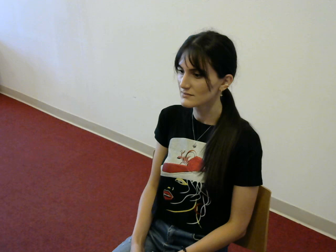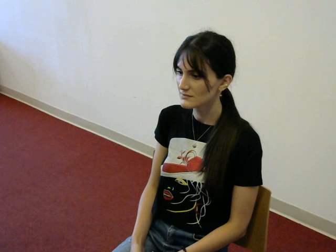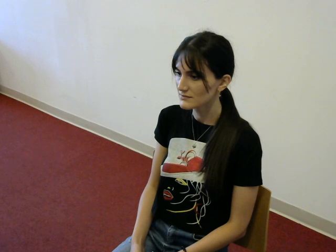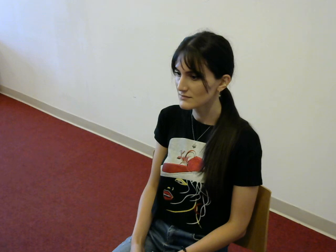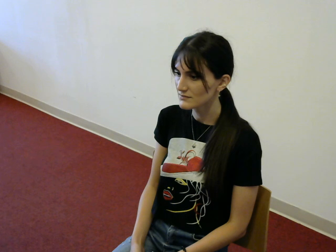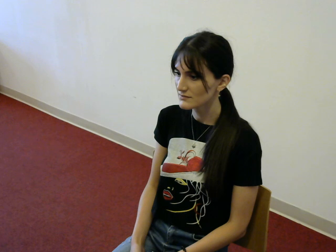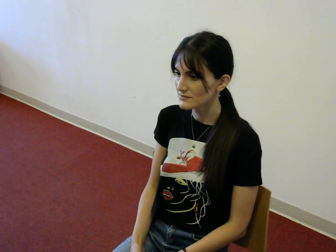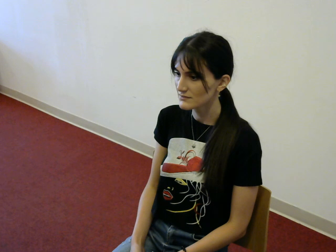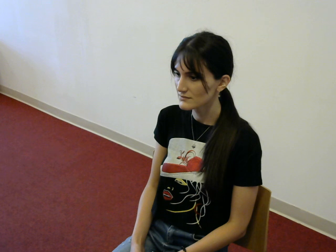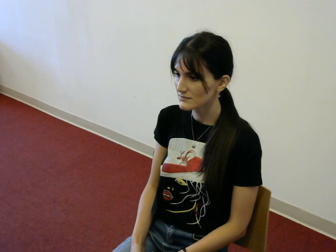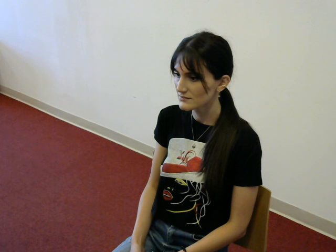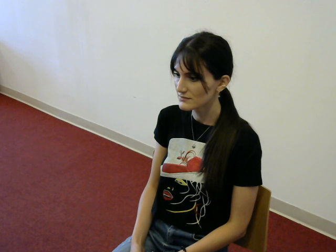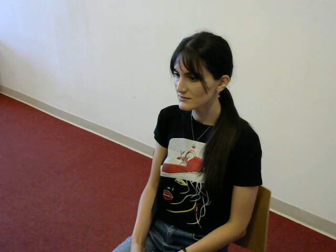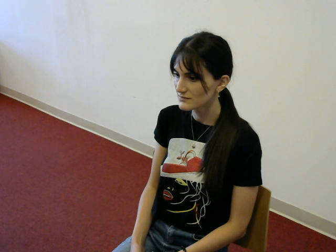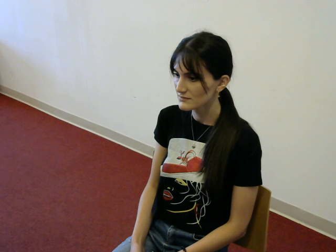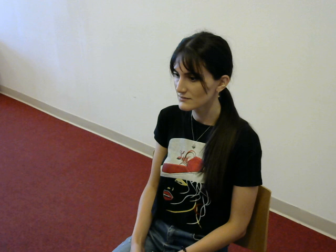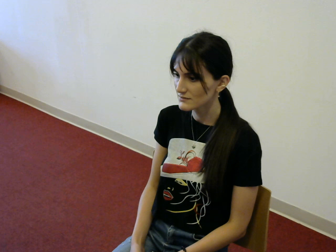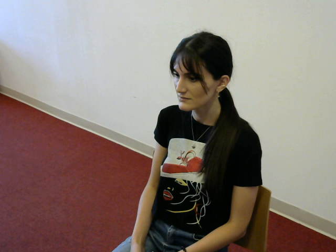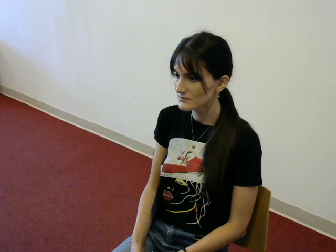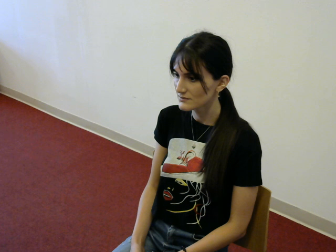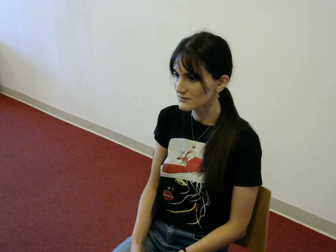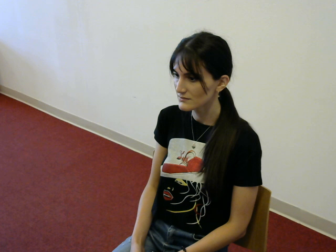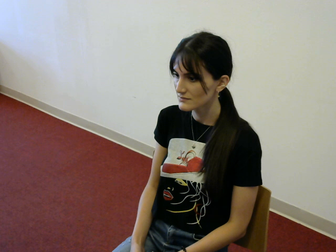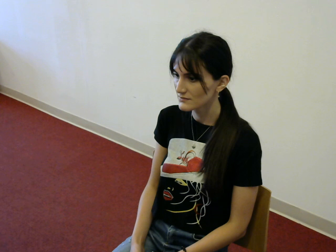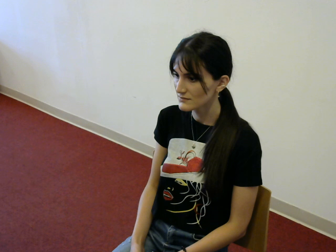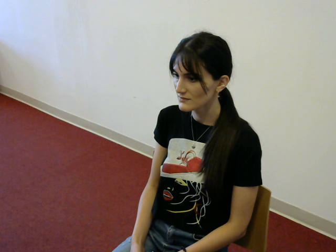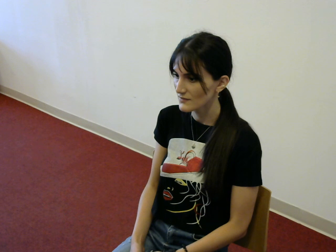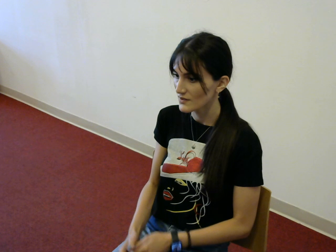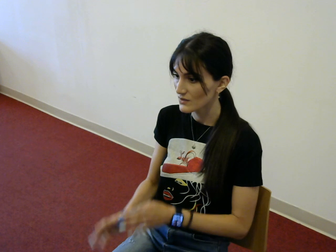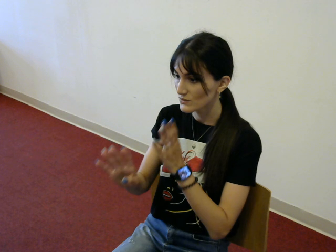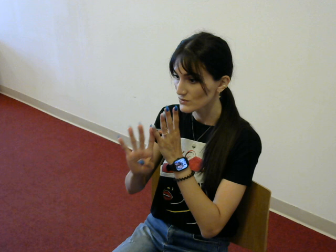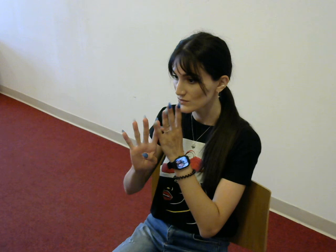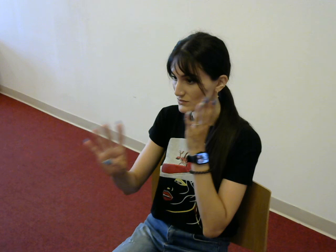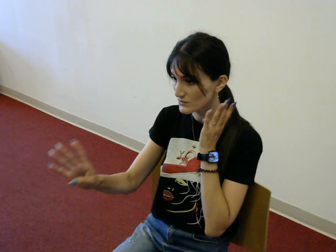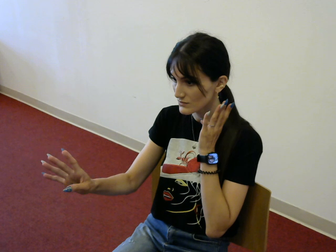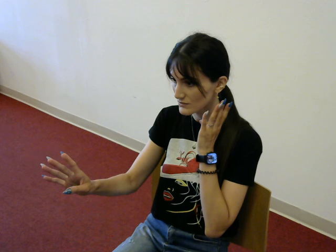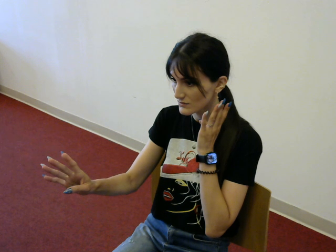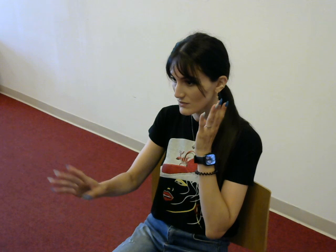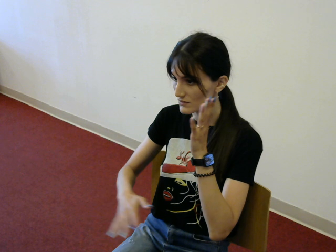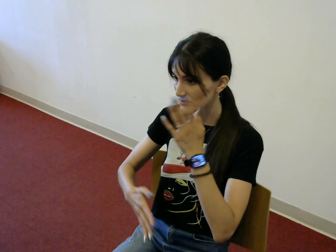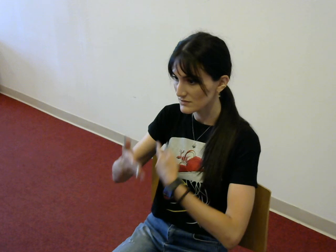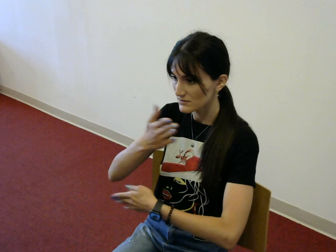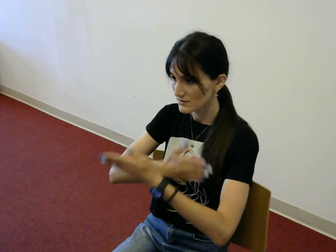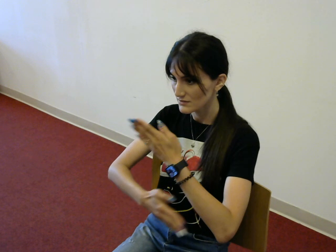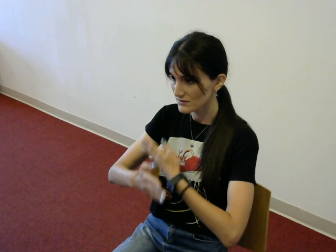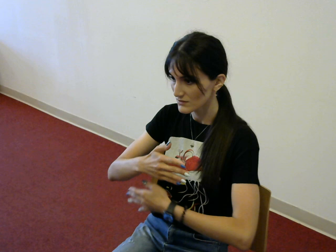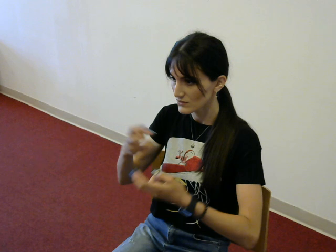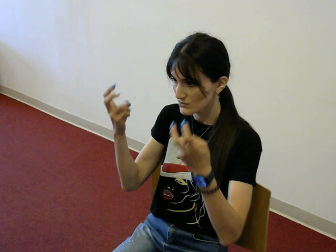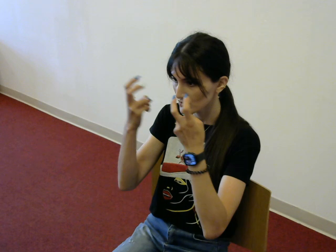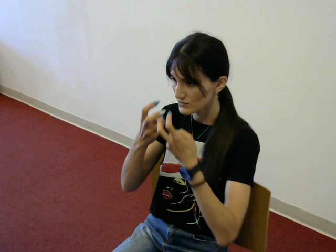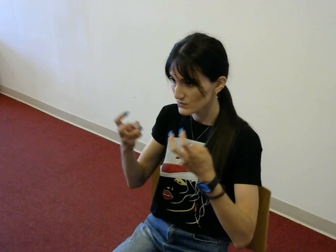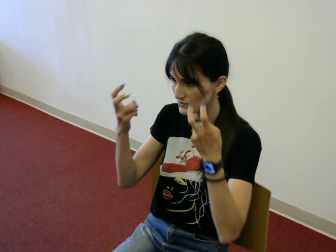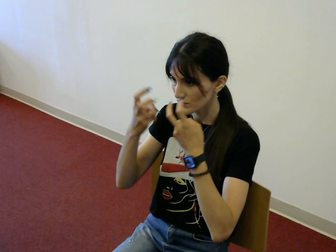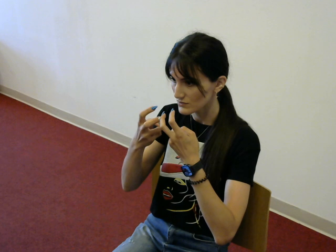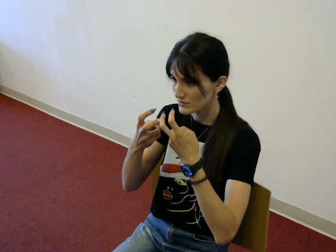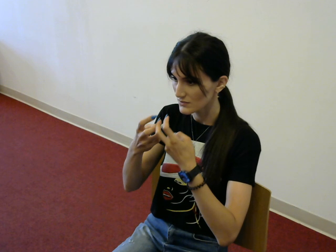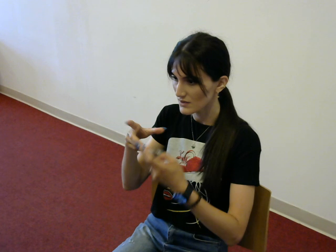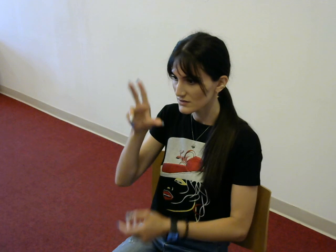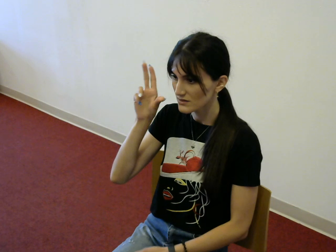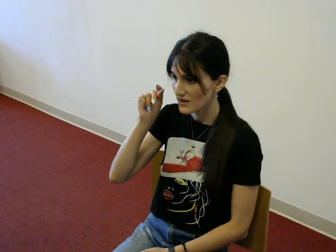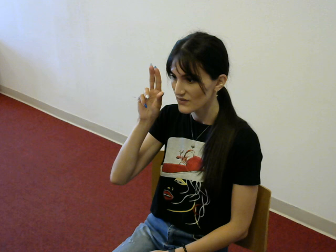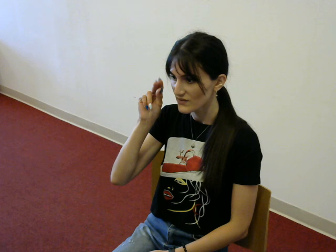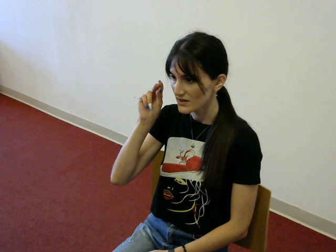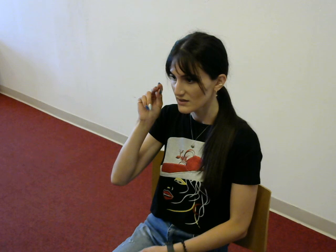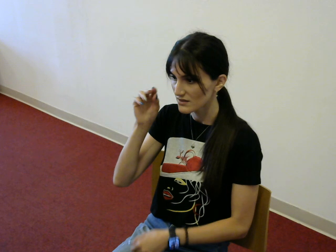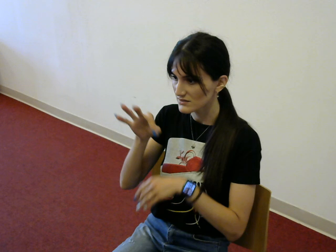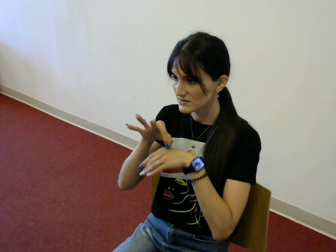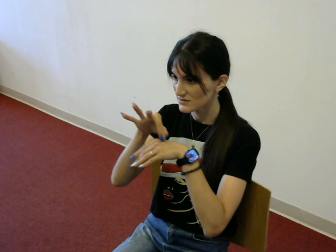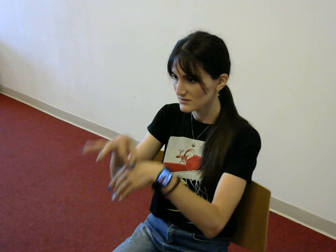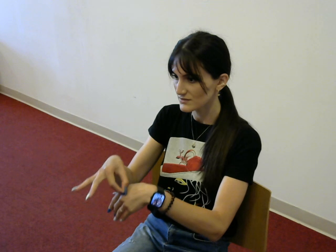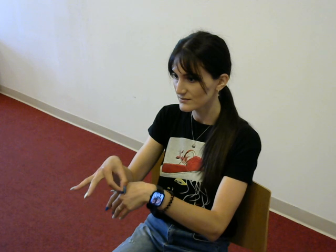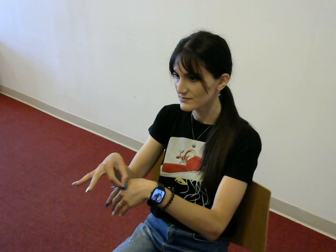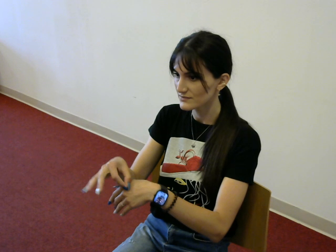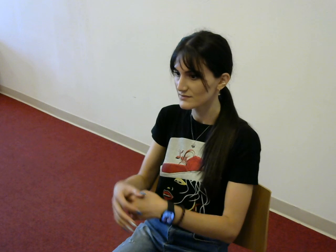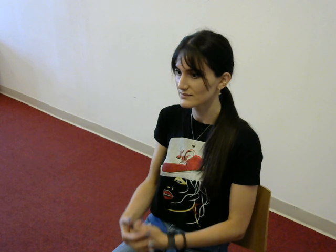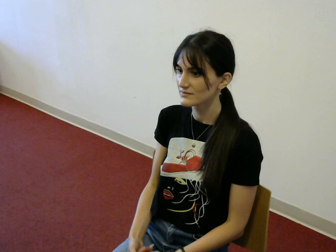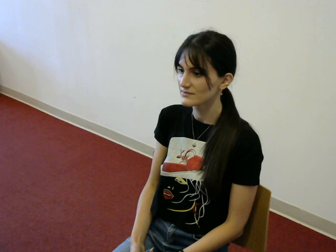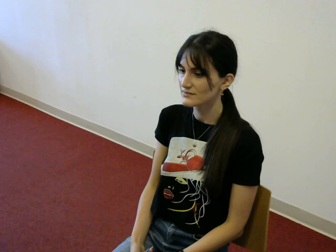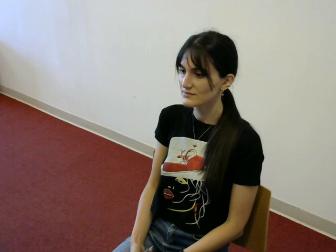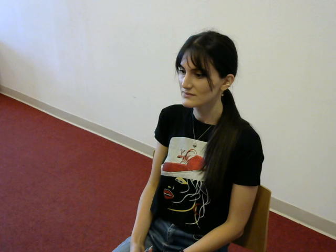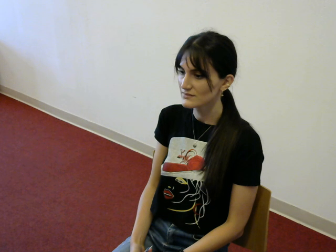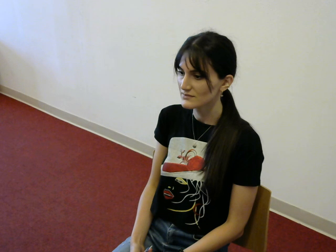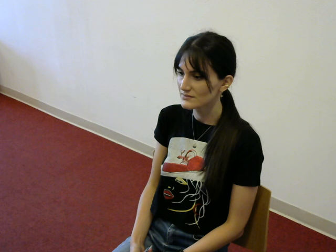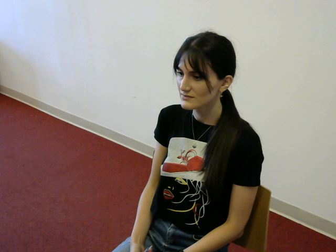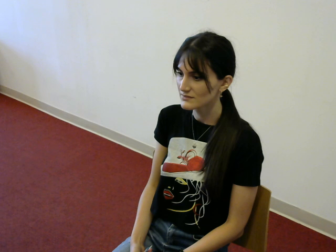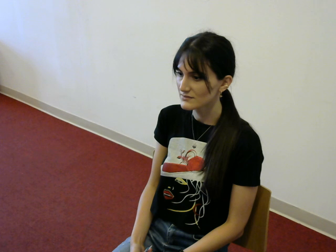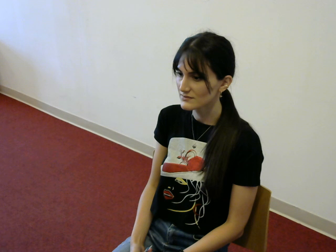Növbəti əlillik müayinəsi nə zaman keçiriləcək?